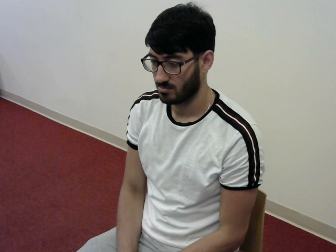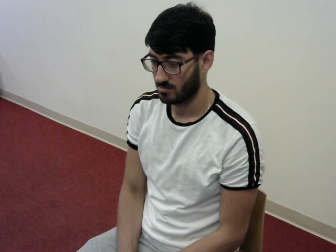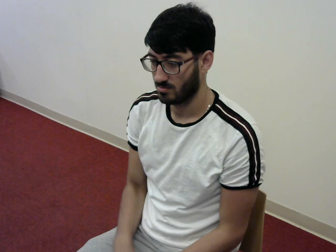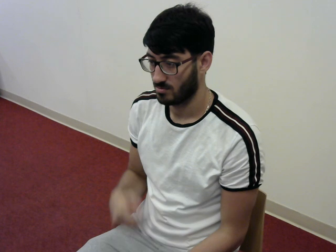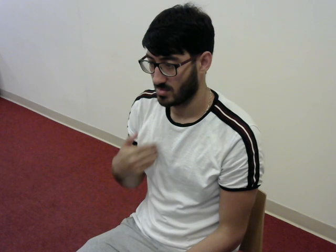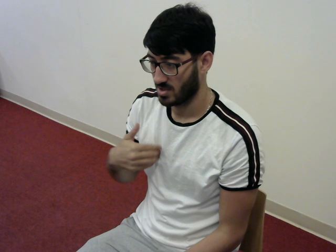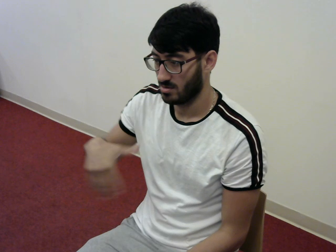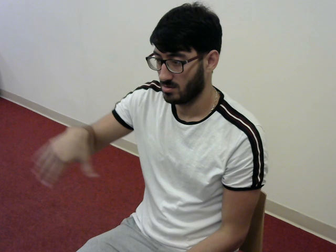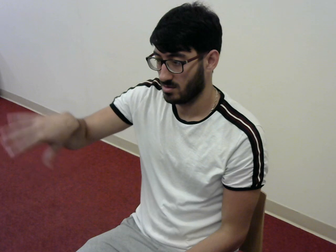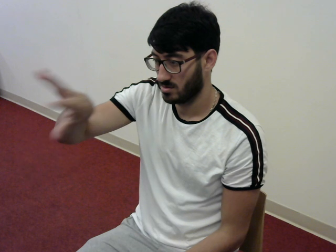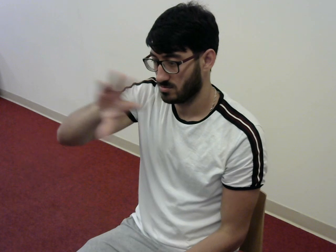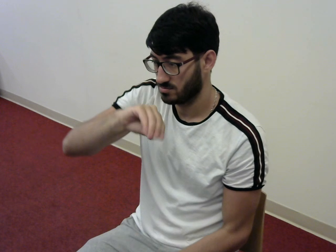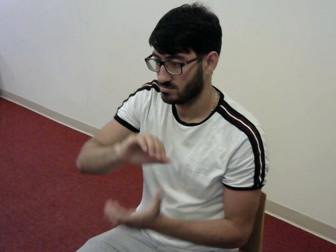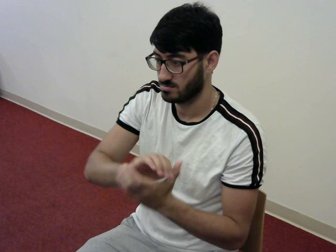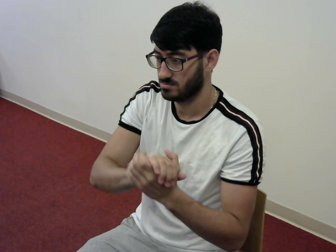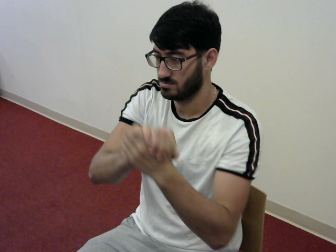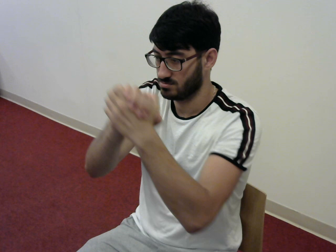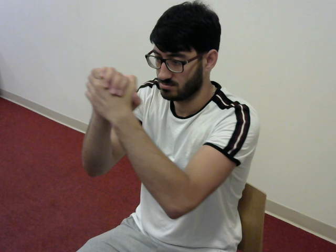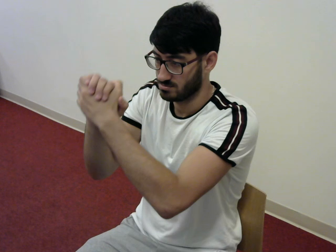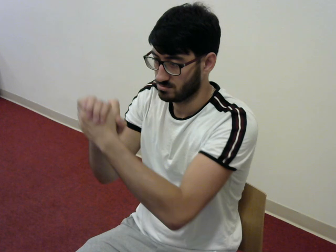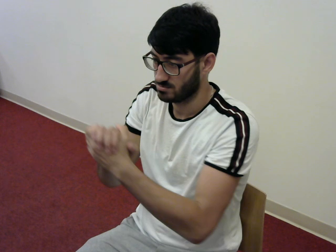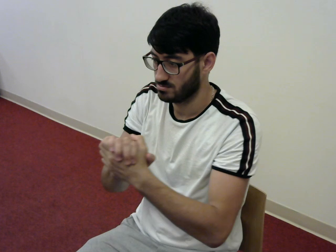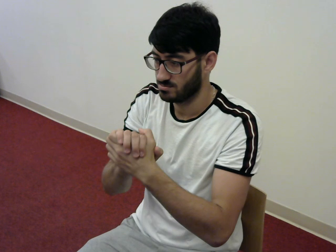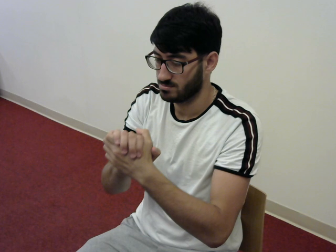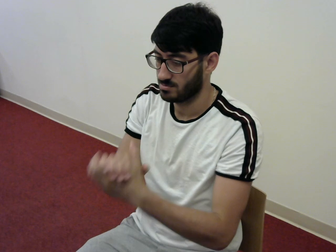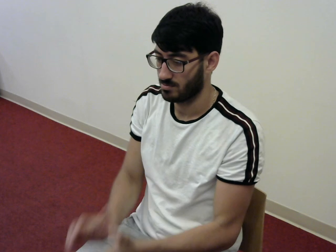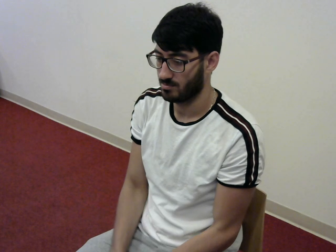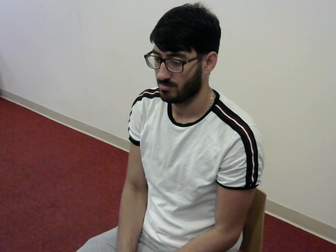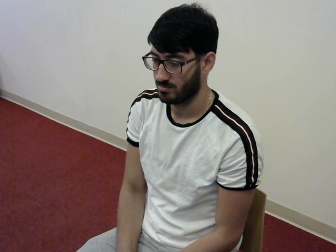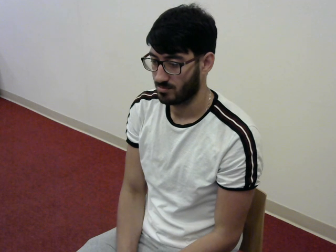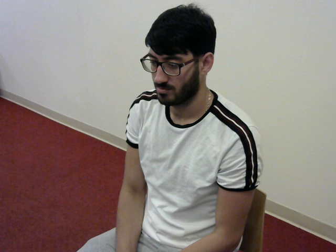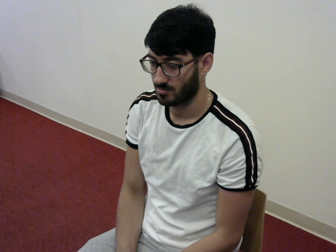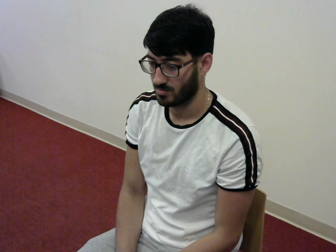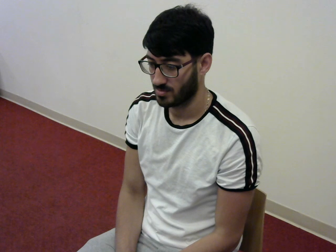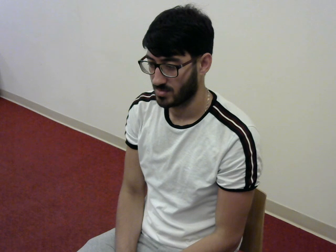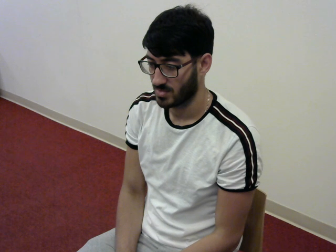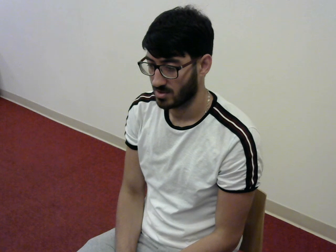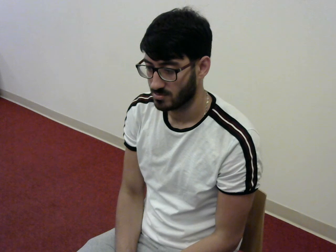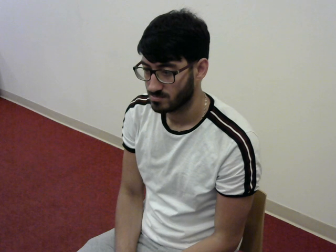Hamınızı salamlayıram